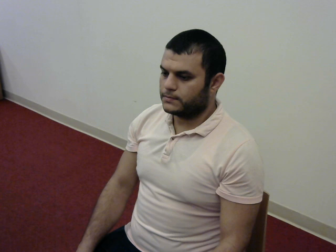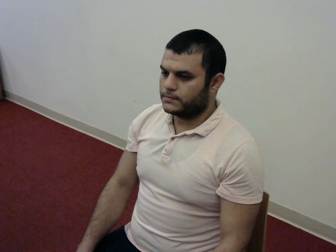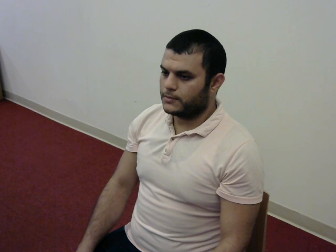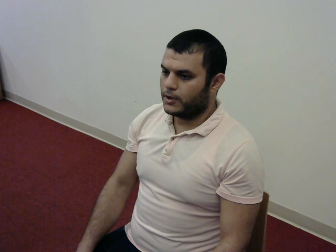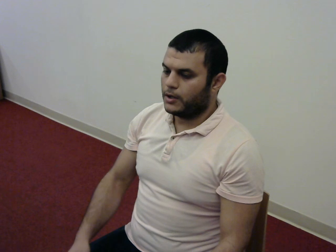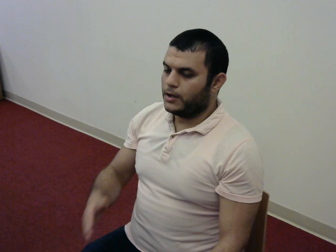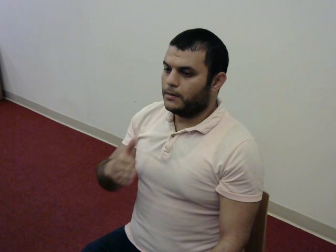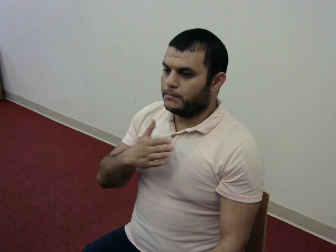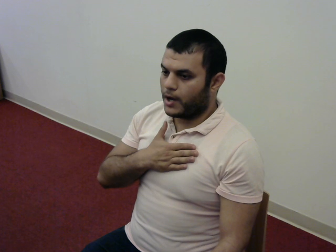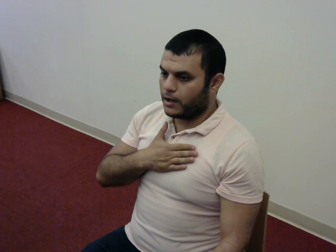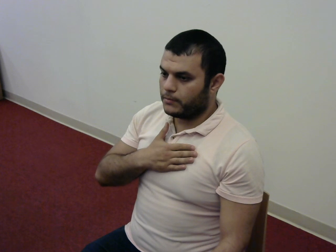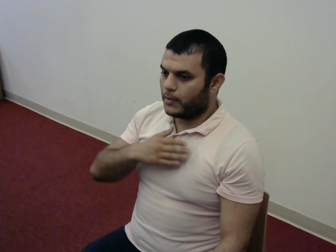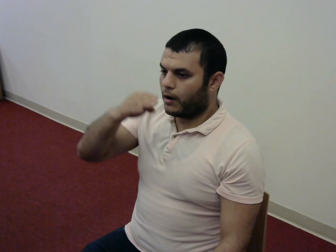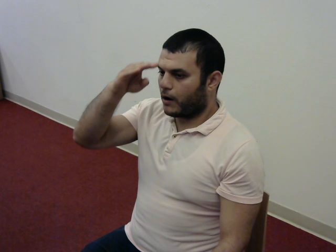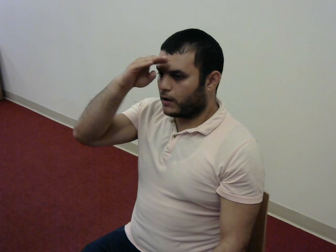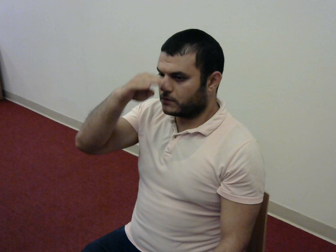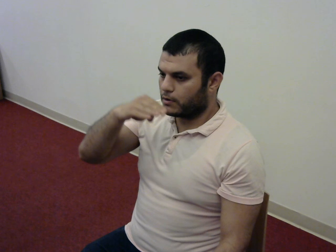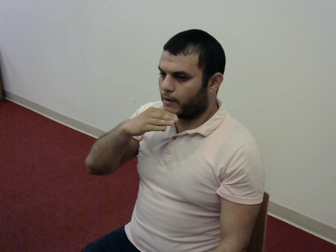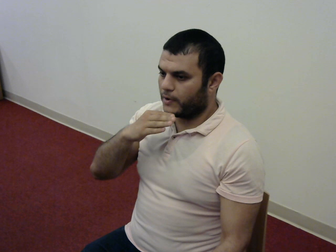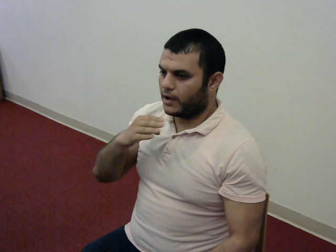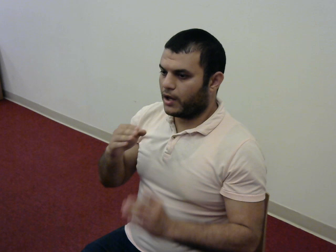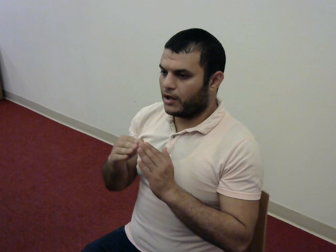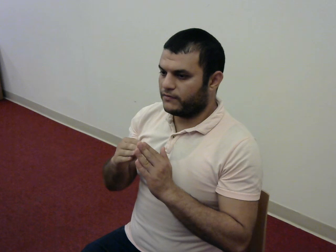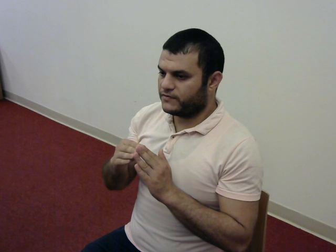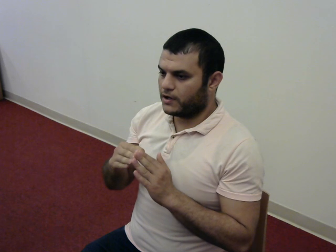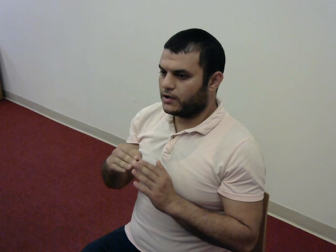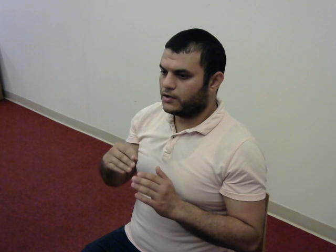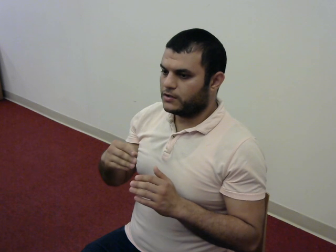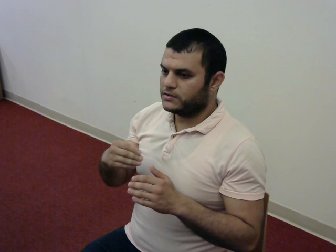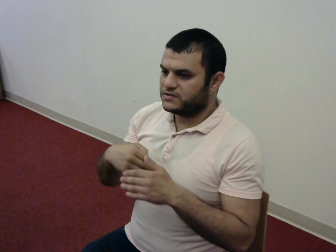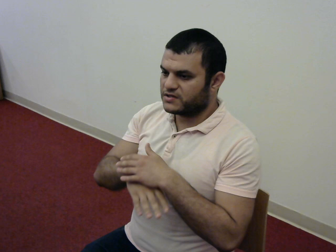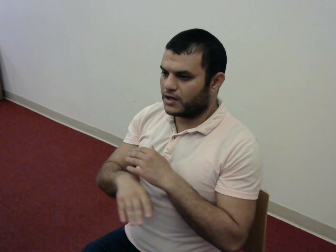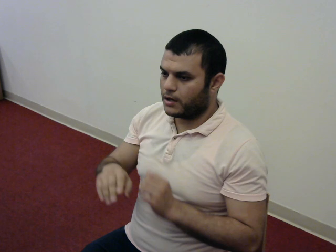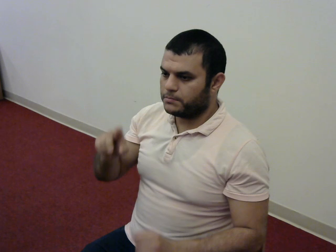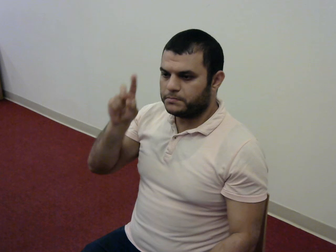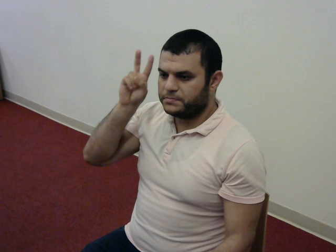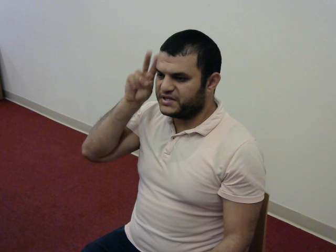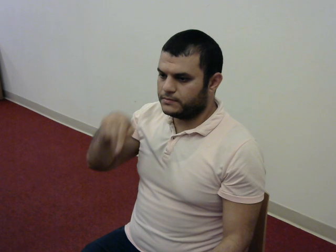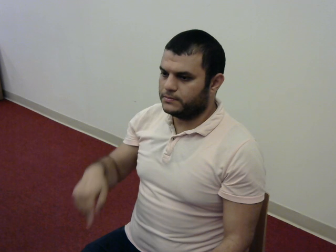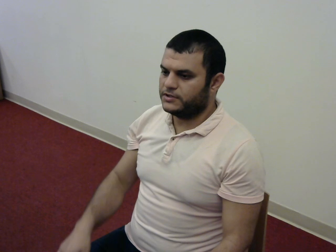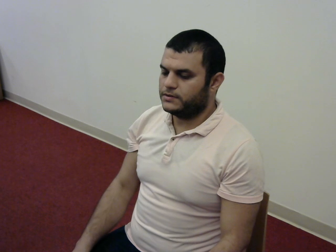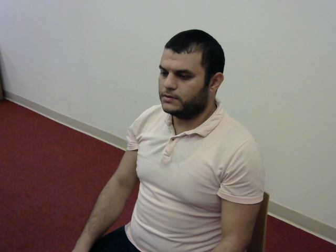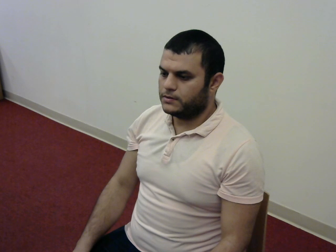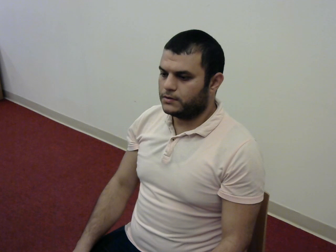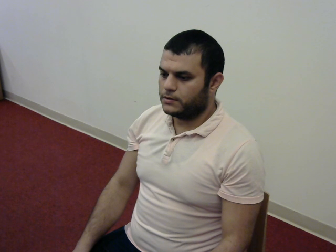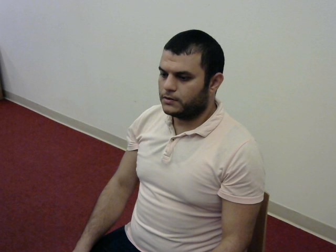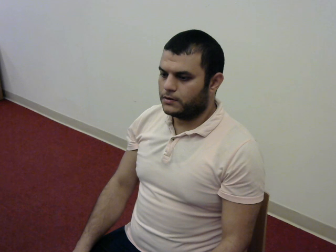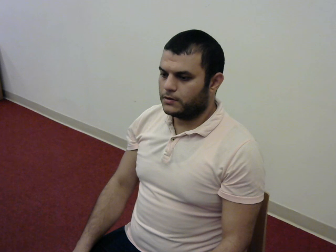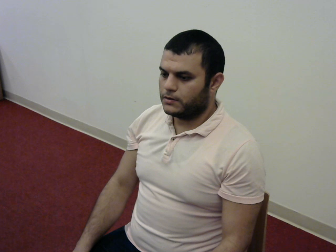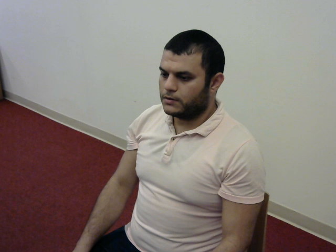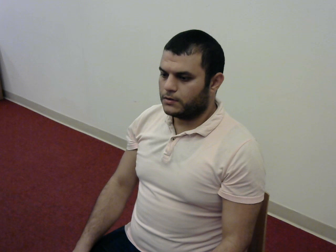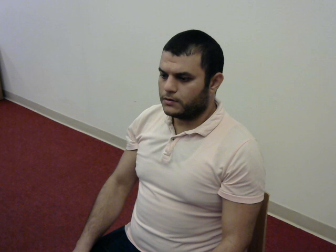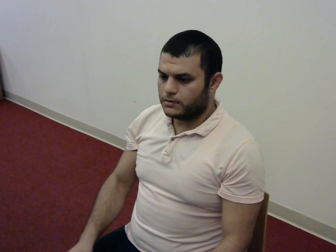Mənim atam evdən çıxa bilmir